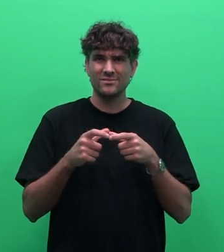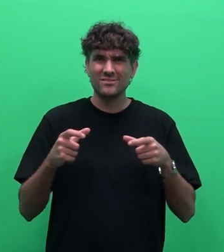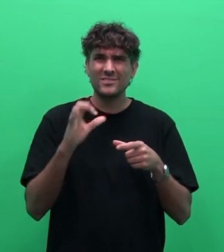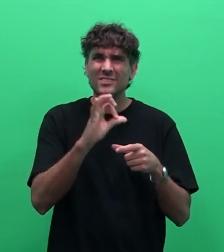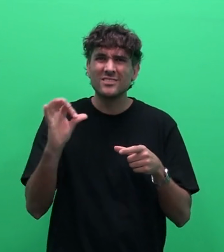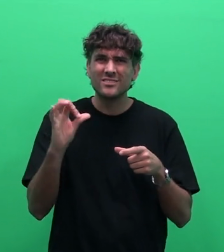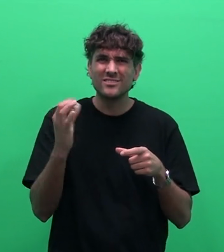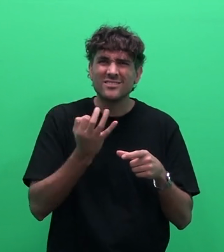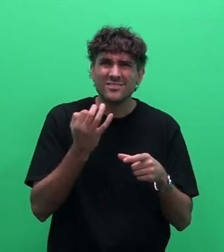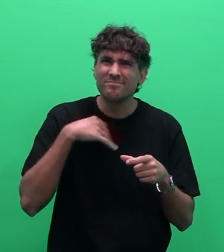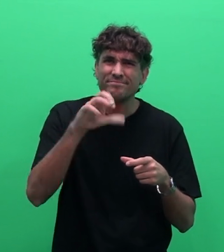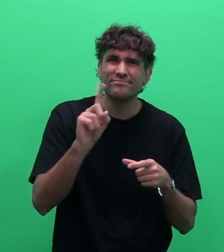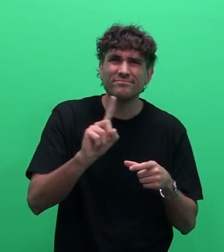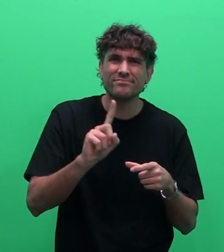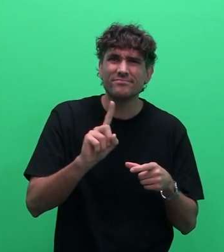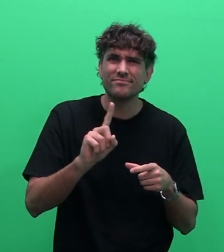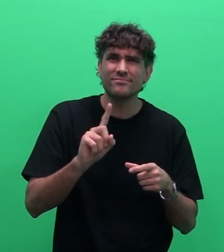La targeta sanitària? Què és? No t'entenc.